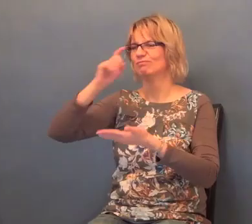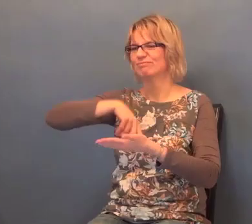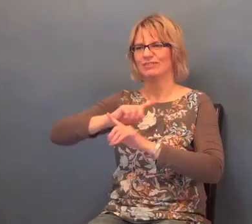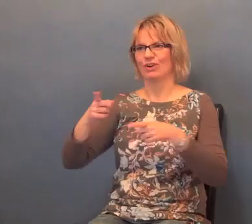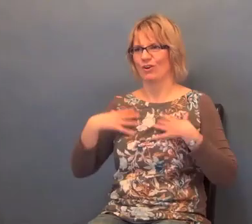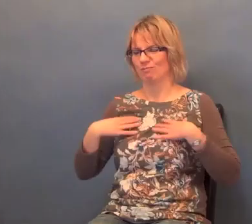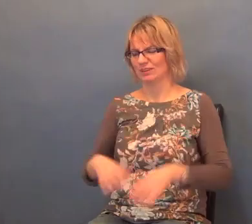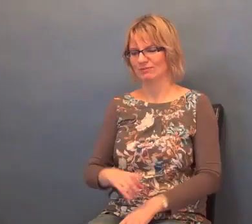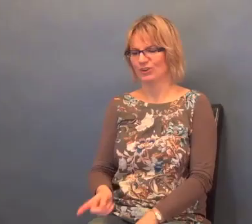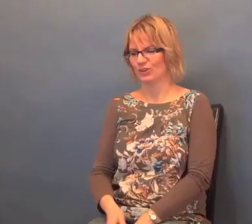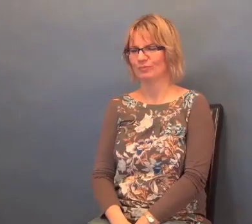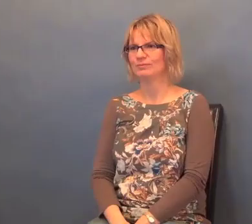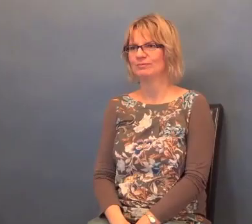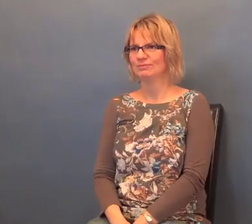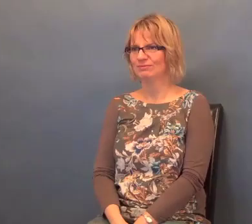Jest zła, więc nie wolno się kąpać.